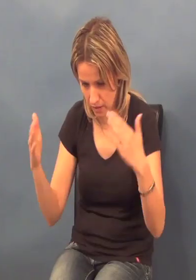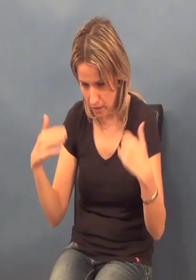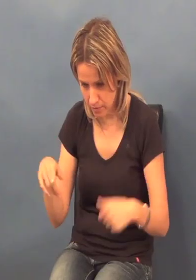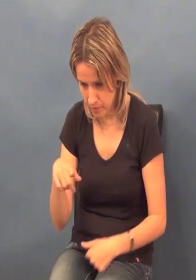Następny.